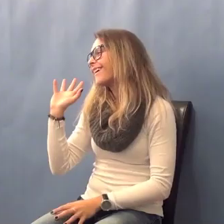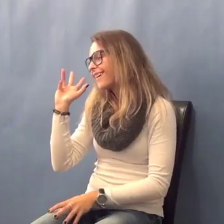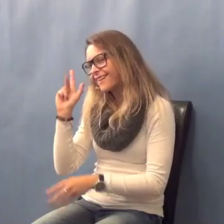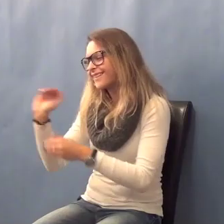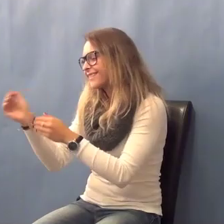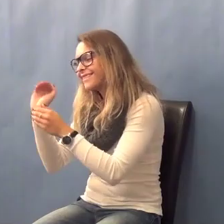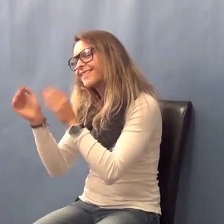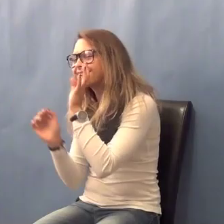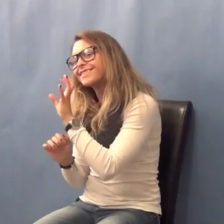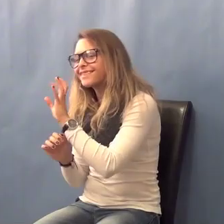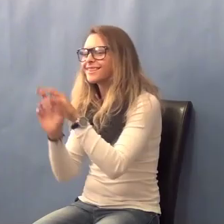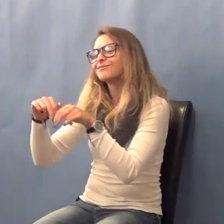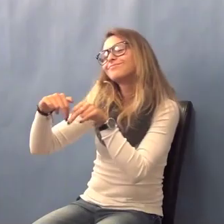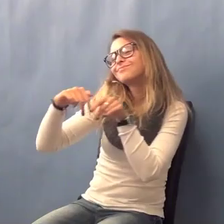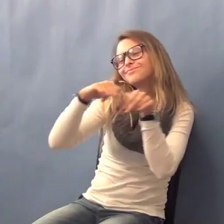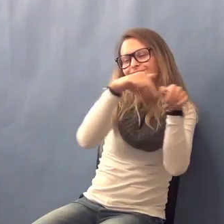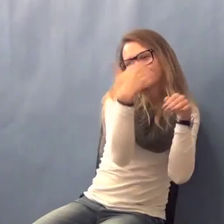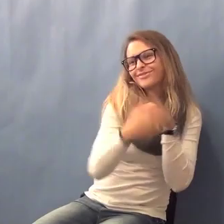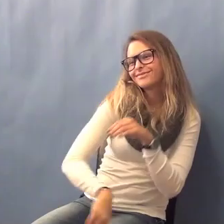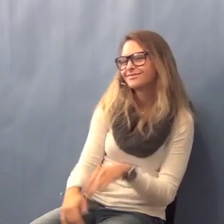Pogłaskał je, pooglądał i poszedł.